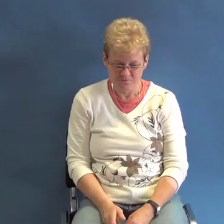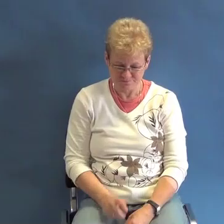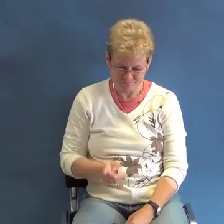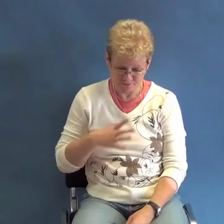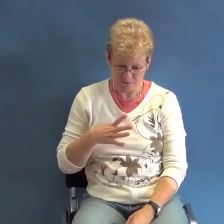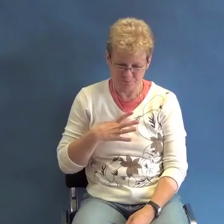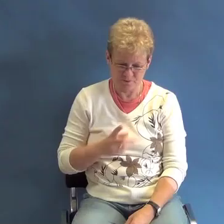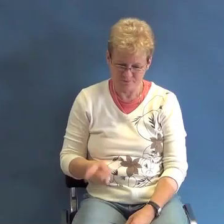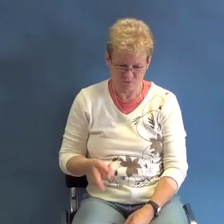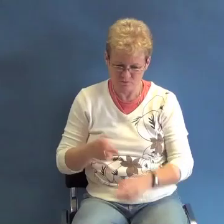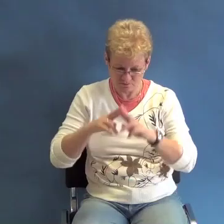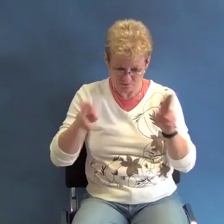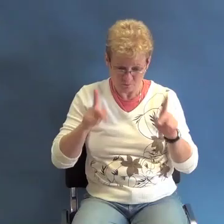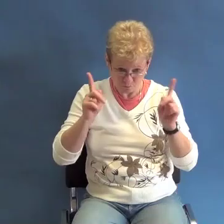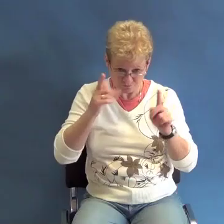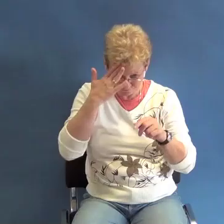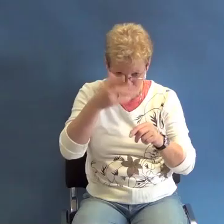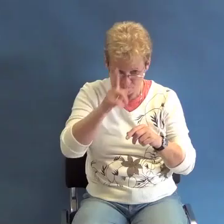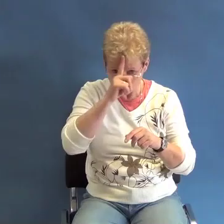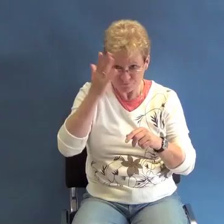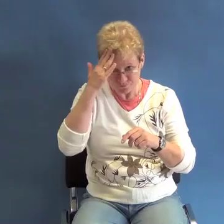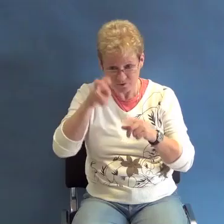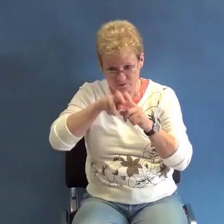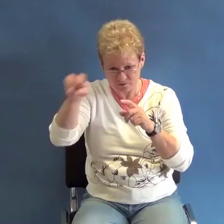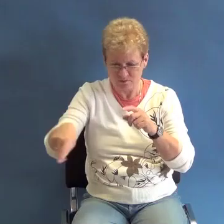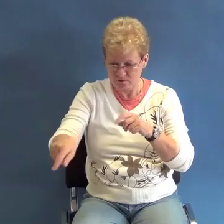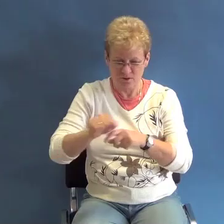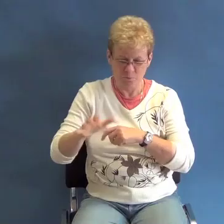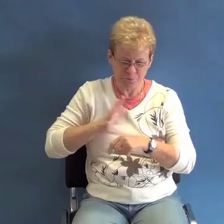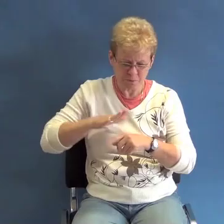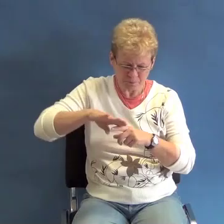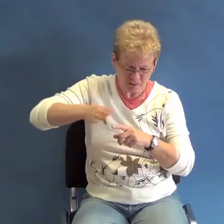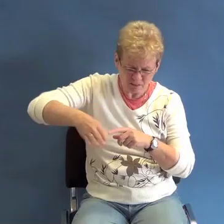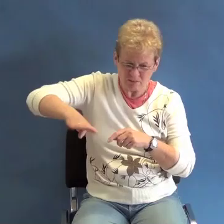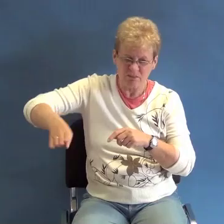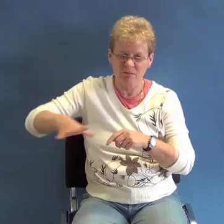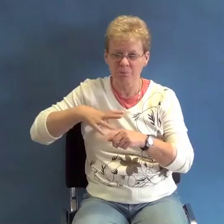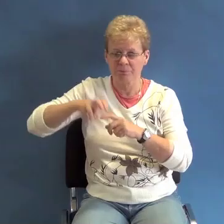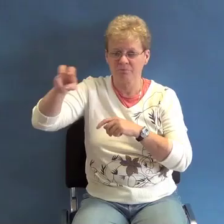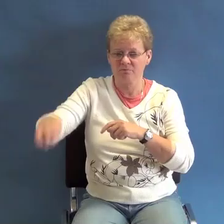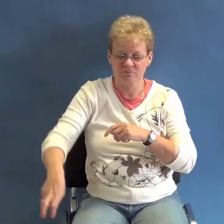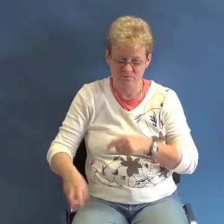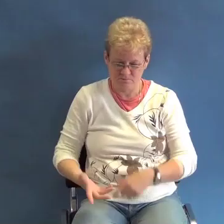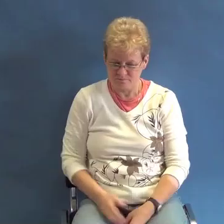To niebezpieczne, znak zakazu oznacza, że nie wolno iść, bo teren jest nierówny i można wpaść.